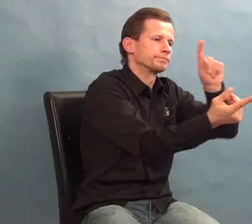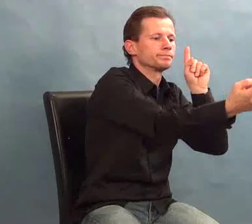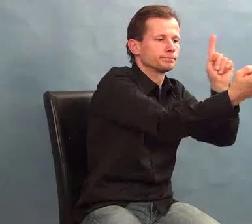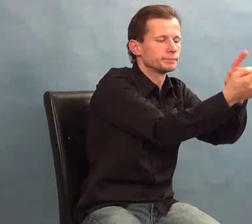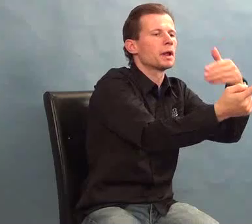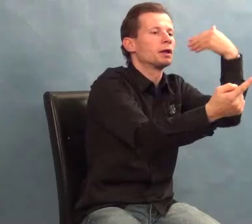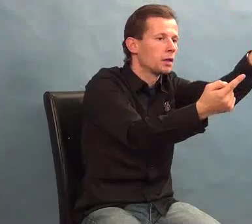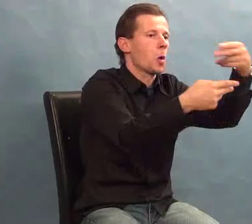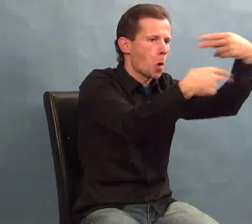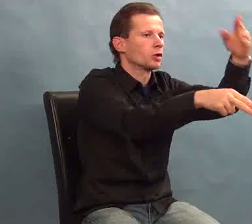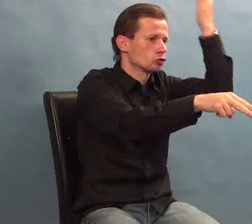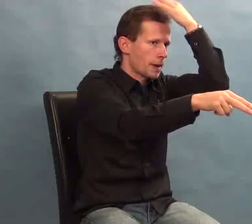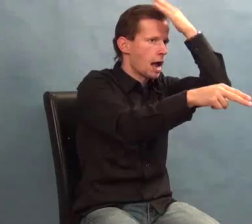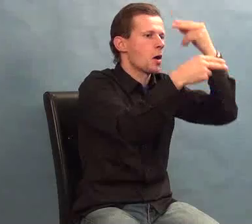Oddaje mu czapkę.